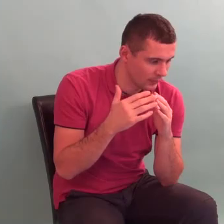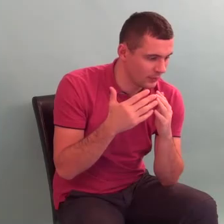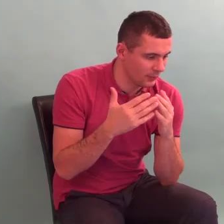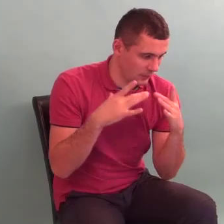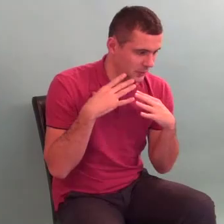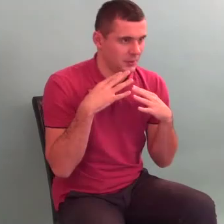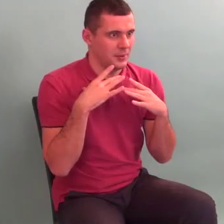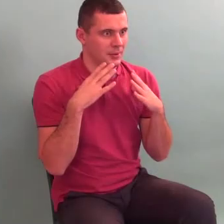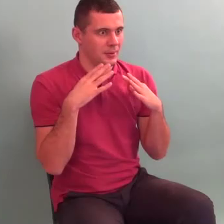Jesteś wolna.